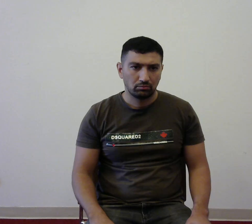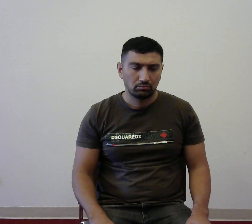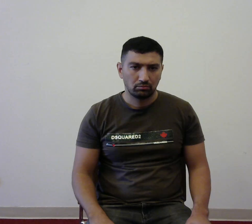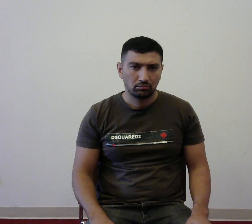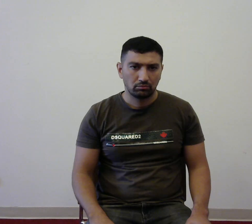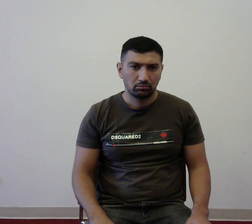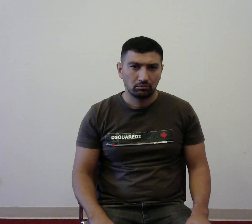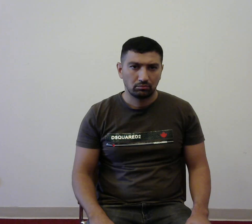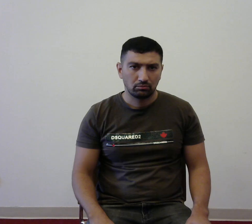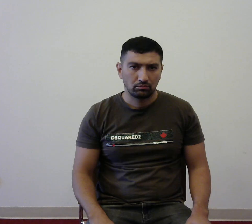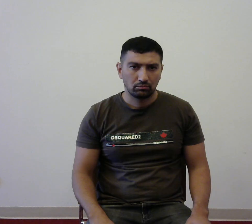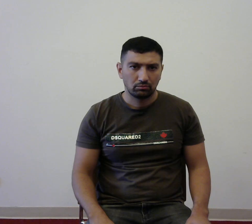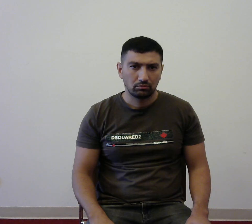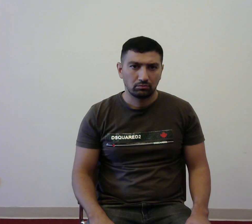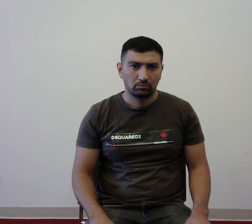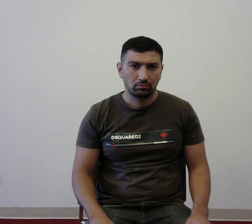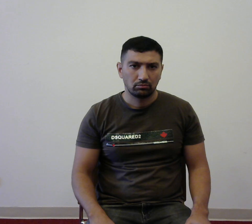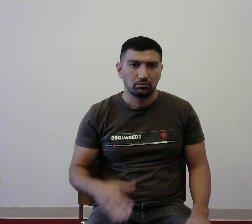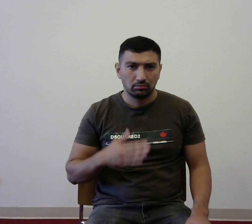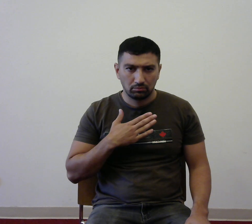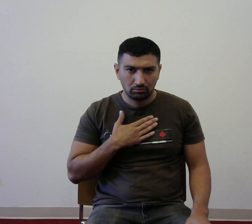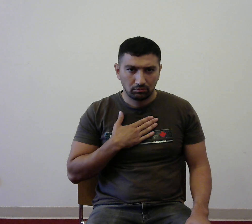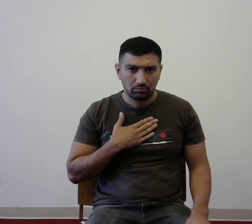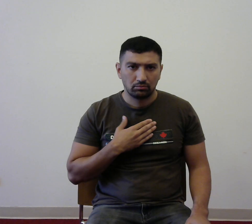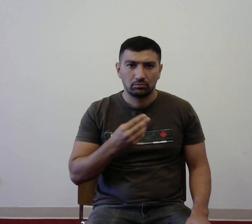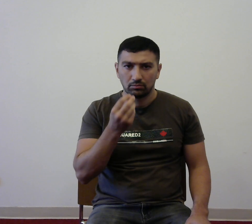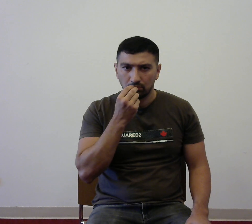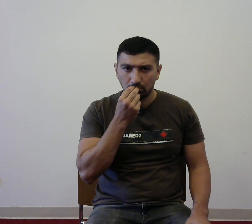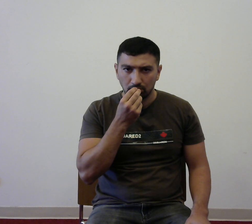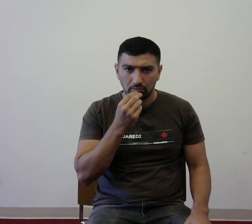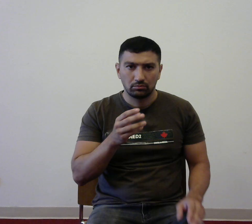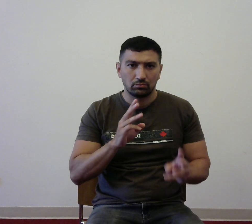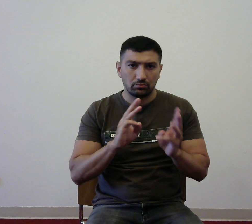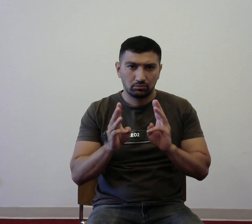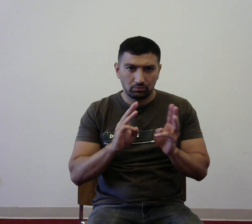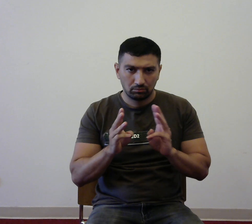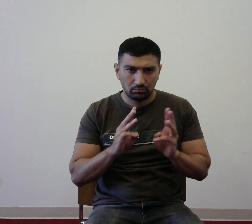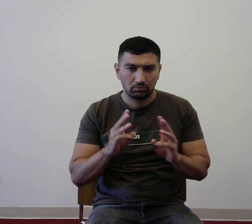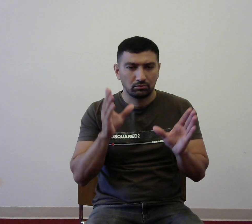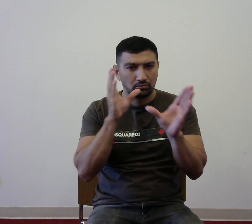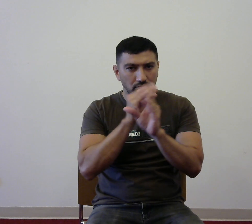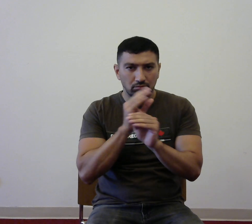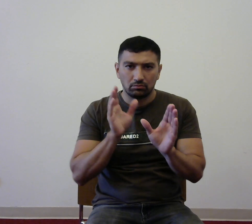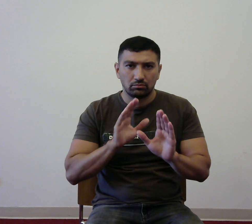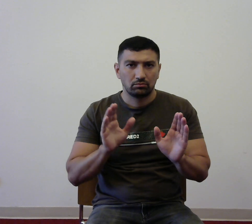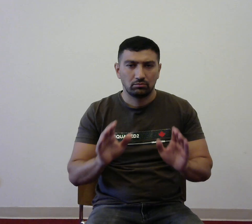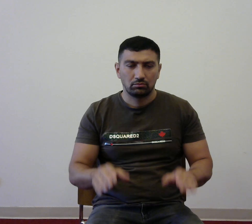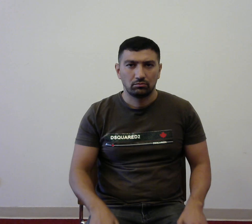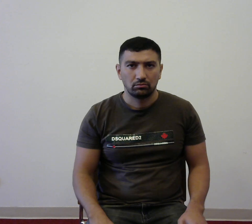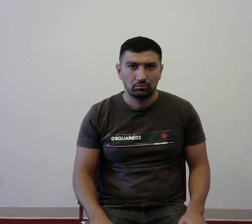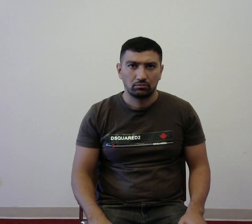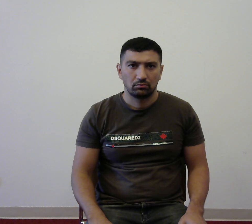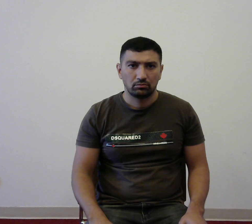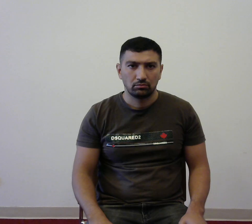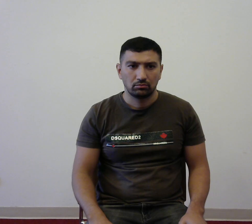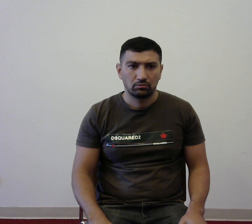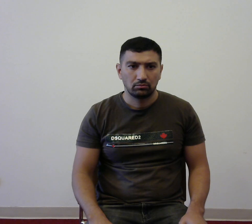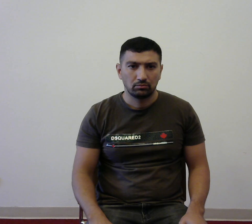Mən yemək bişirməyi bacarmıram